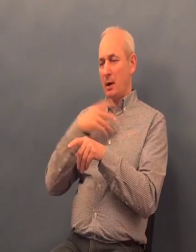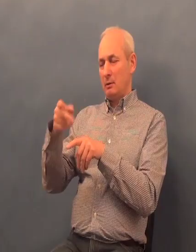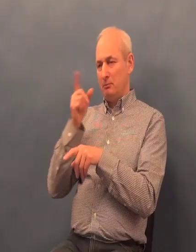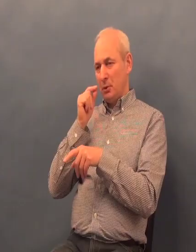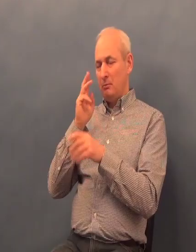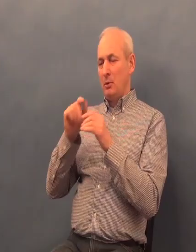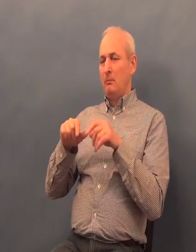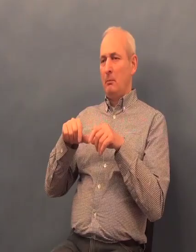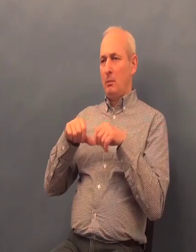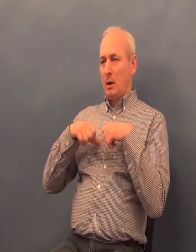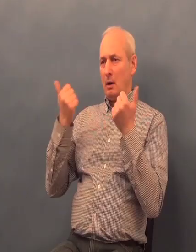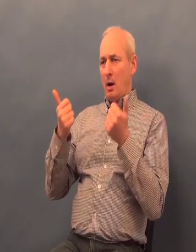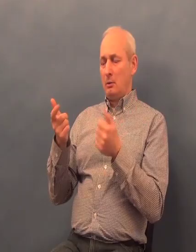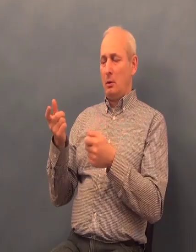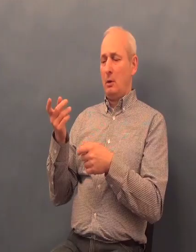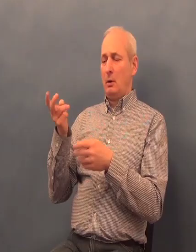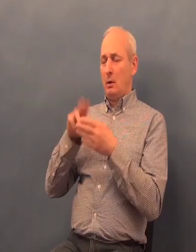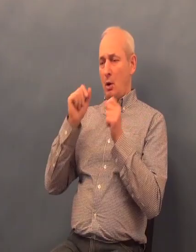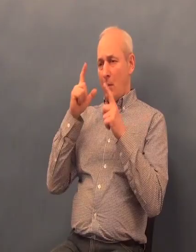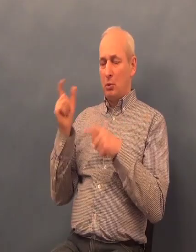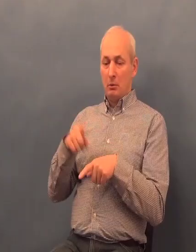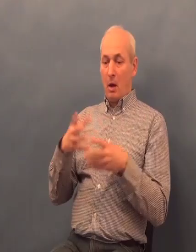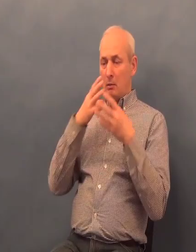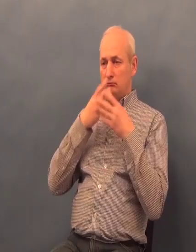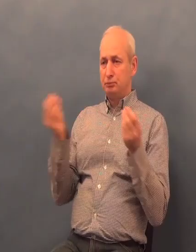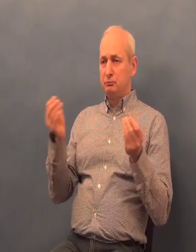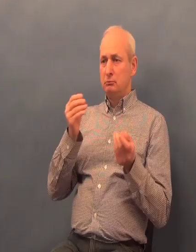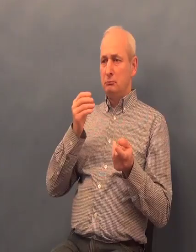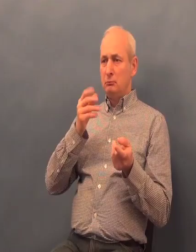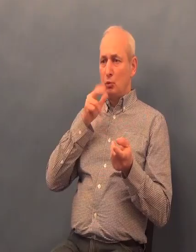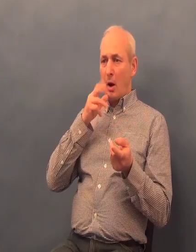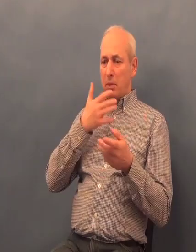Następnego ranka budzą się i widzą zaskoczeni, że żaba zniknęła, nie ma jej.